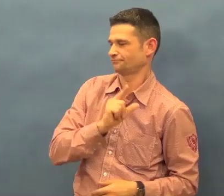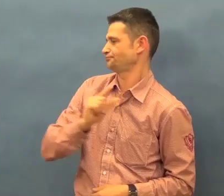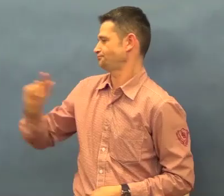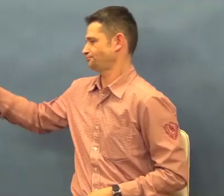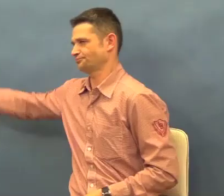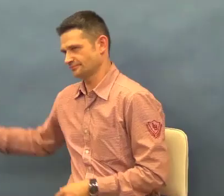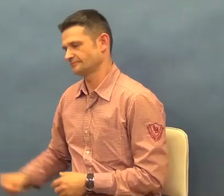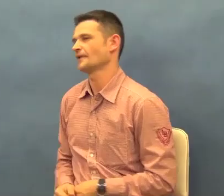Sama poszła dalej.